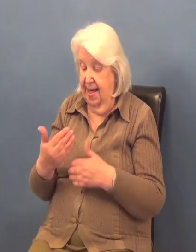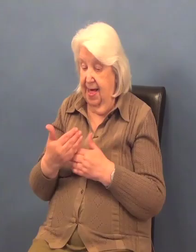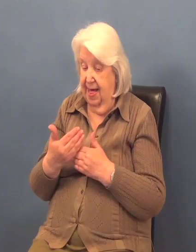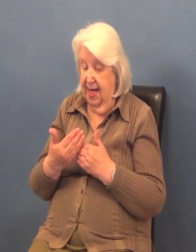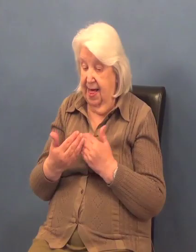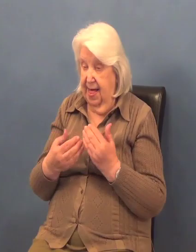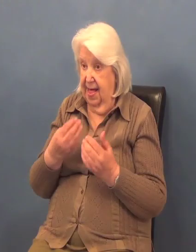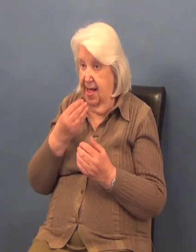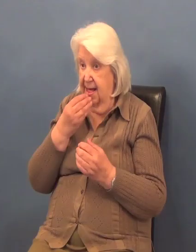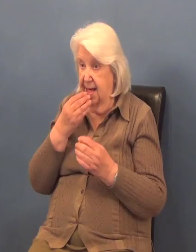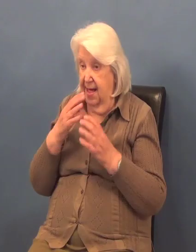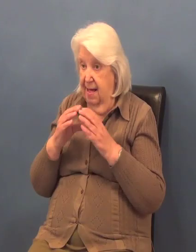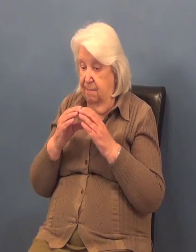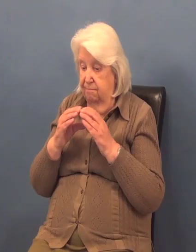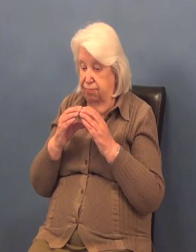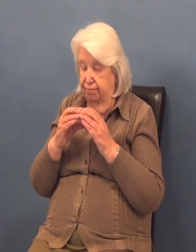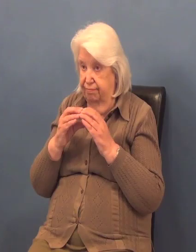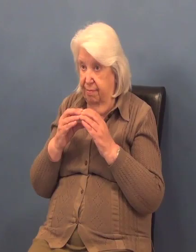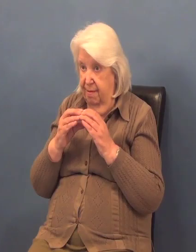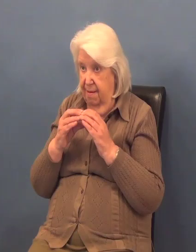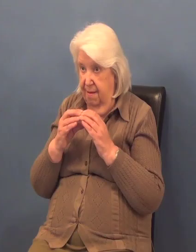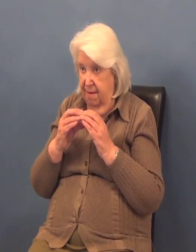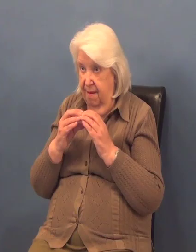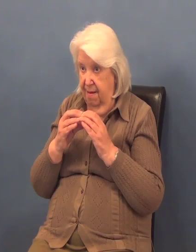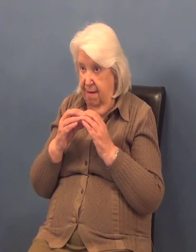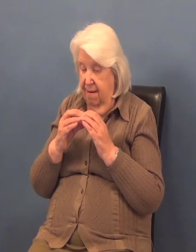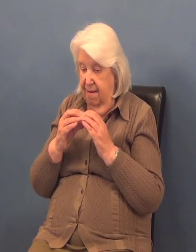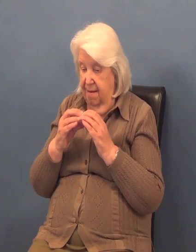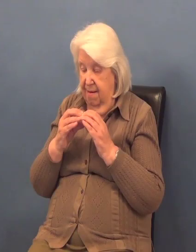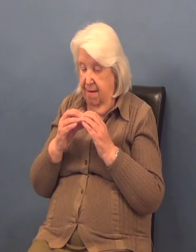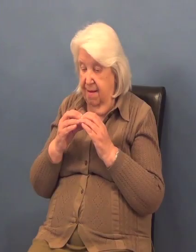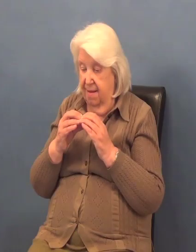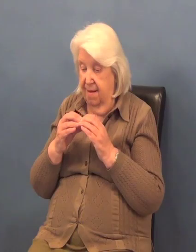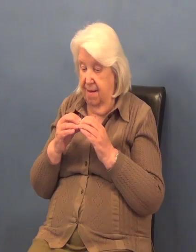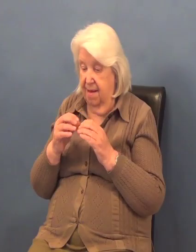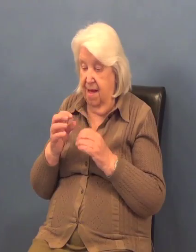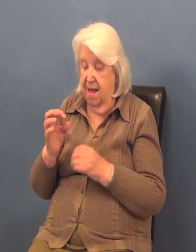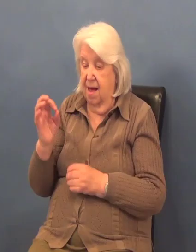Burger.